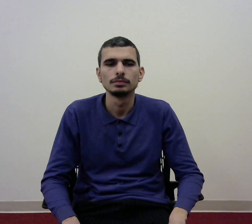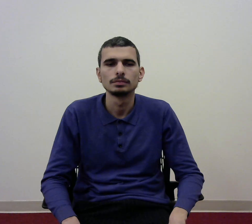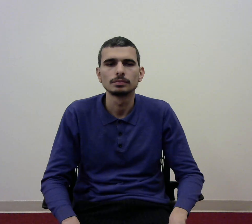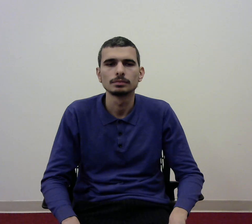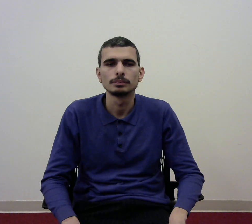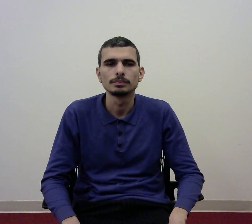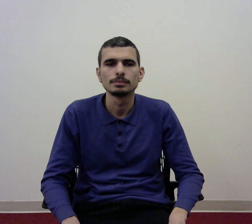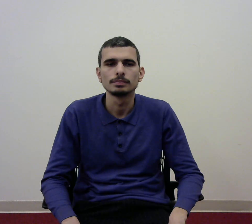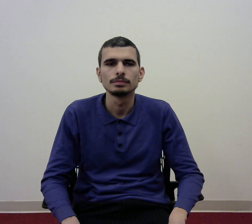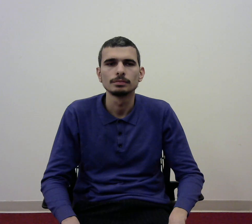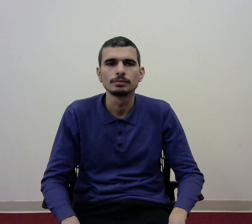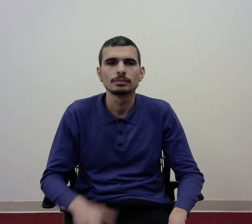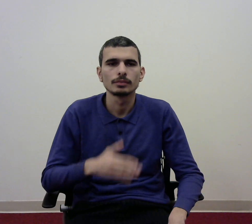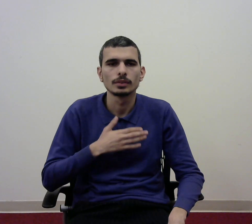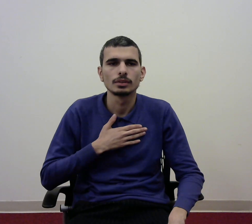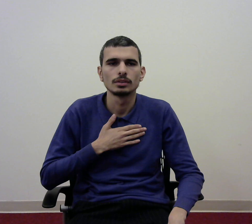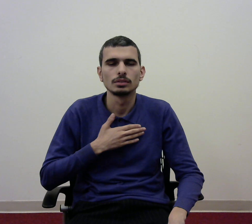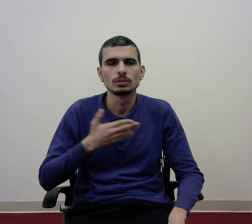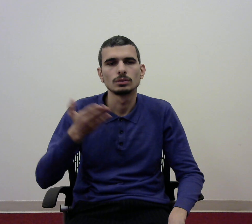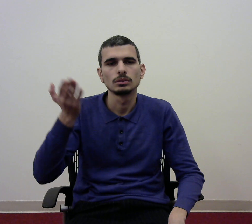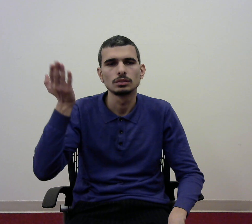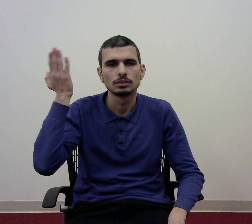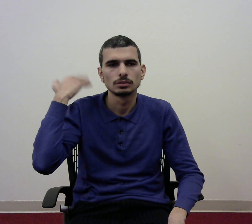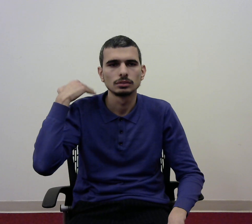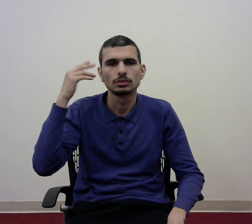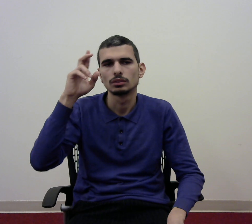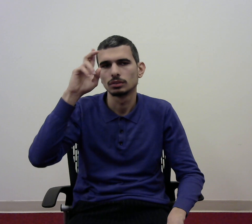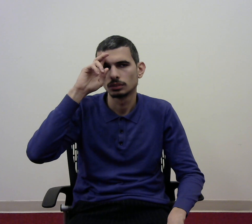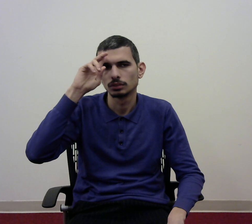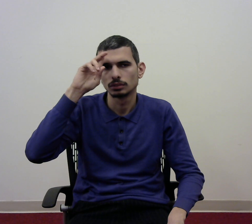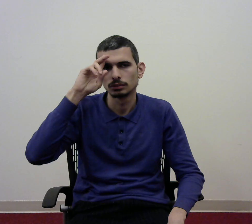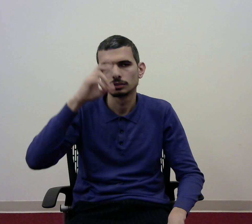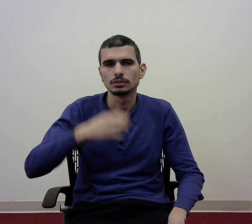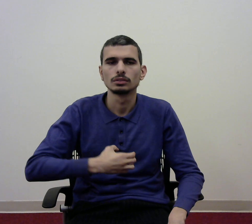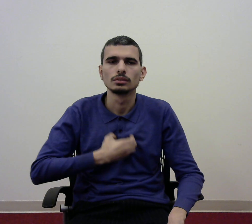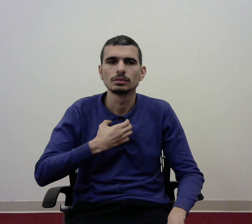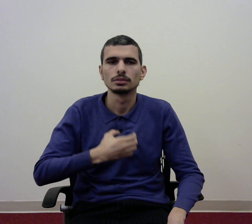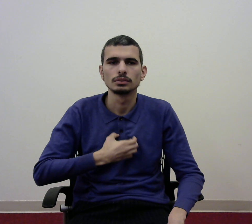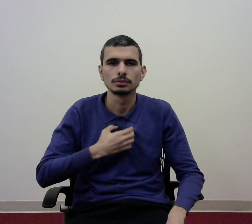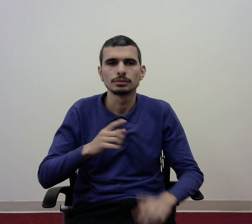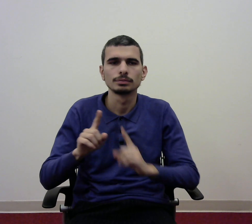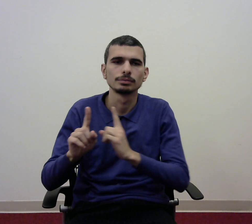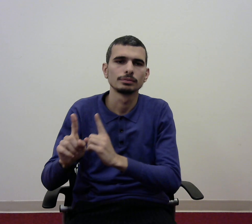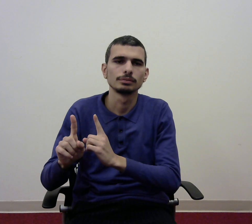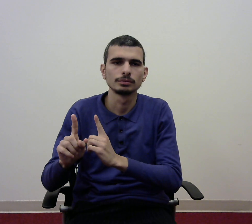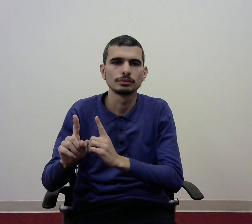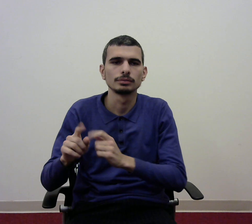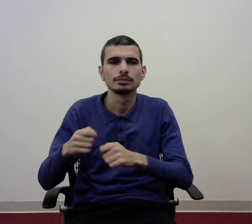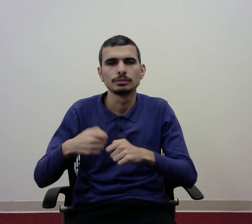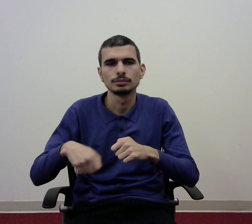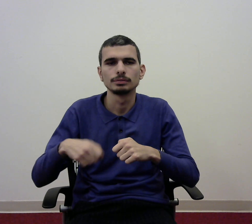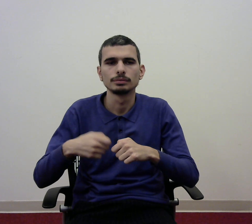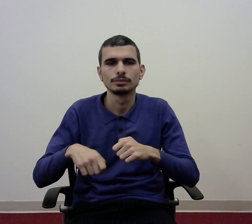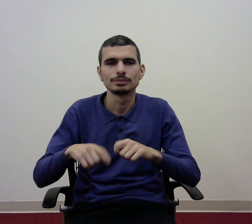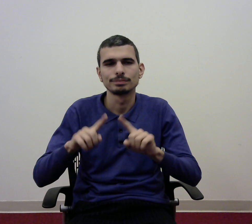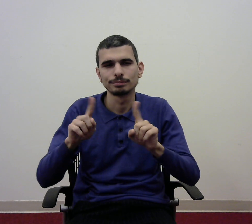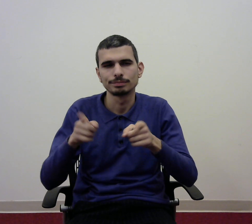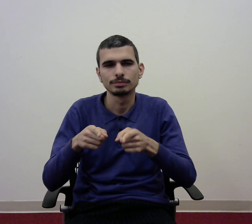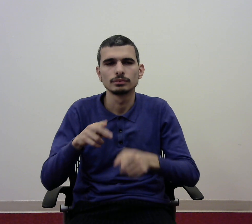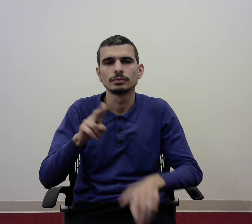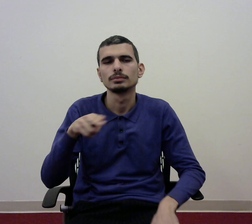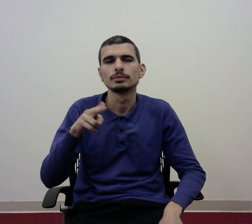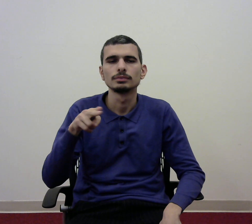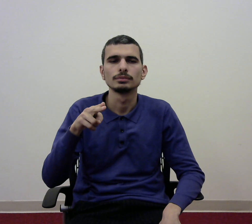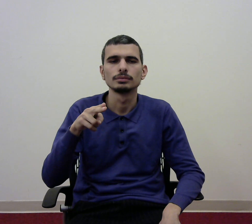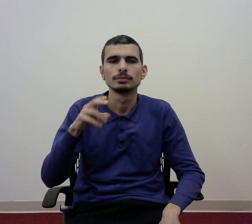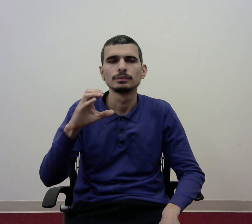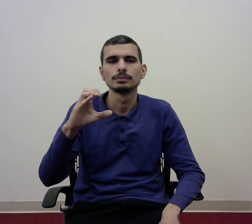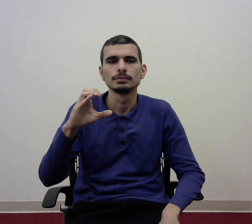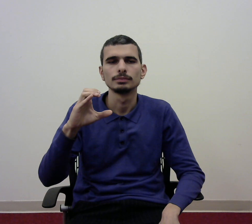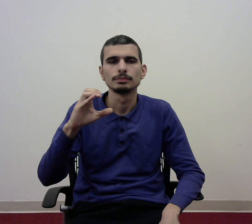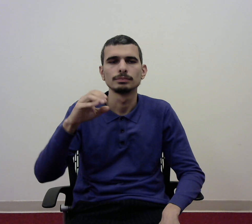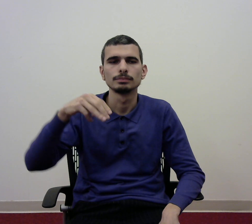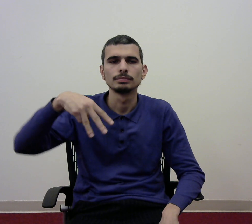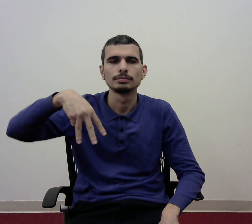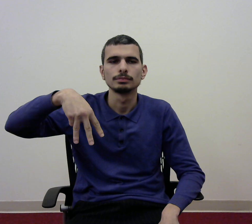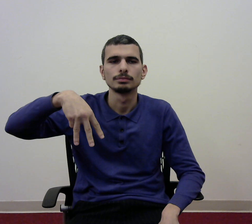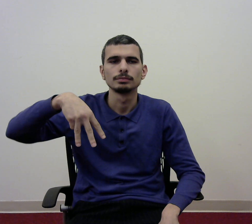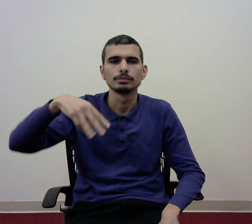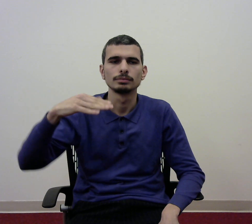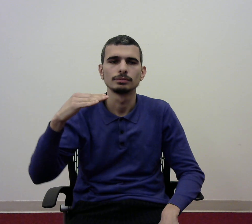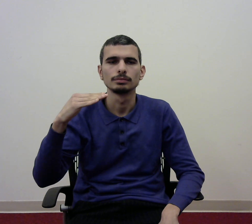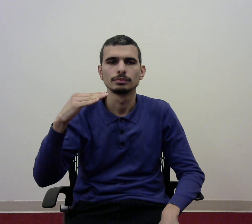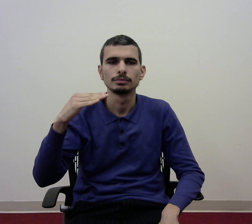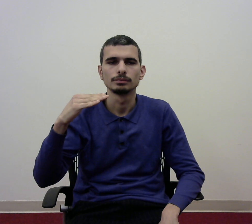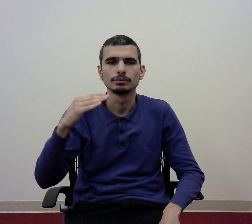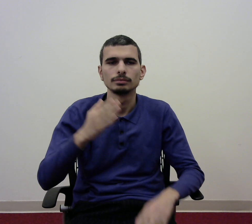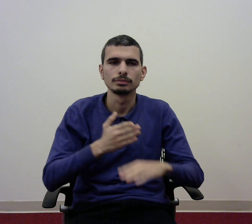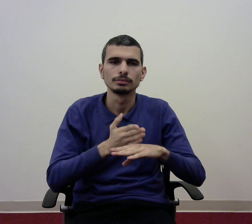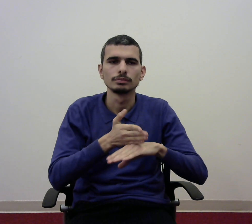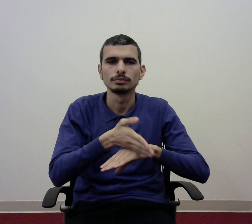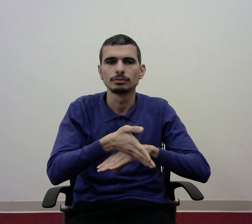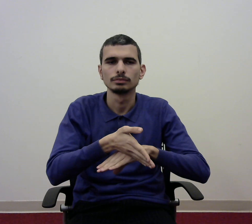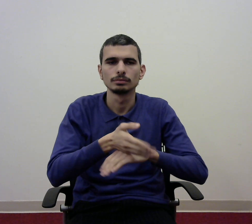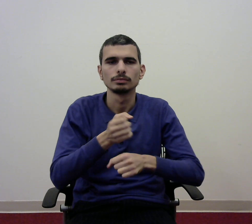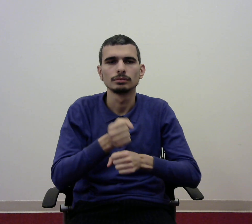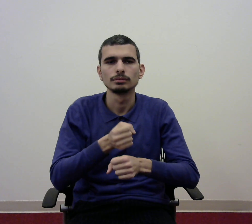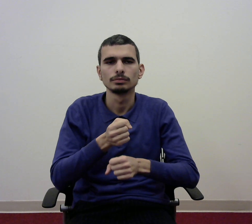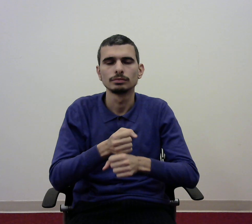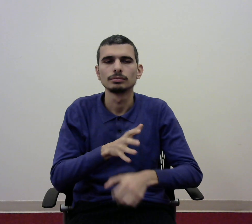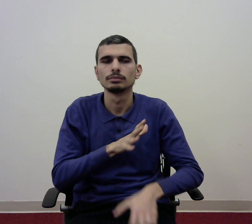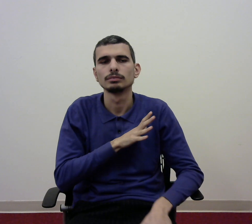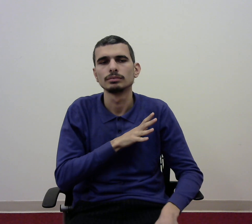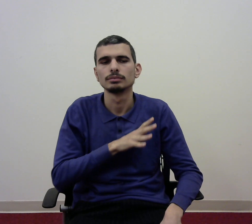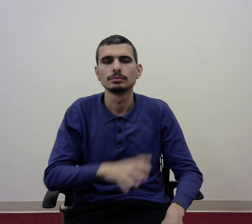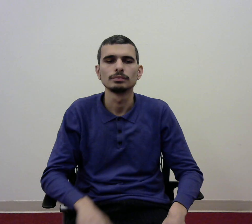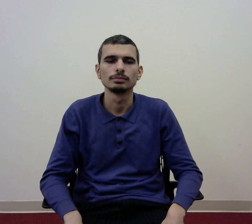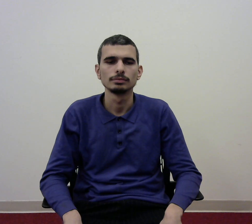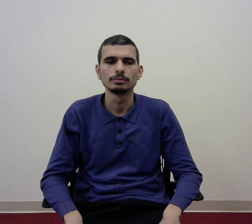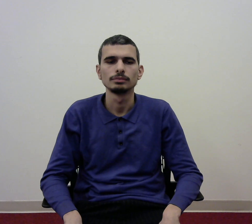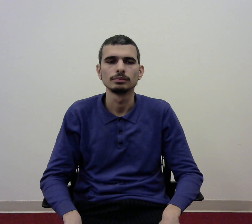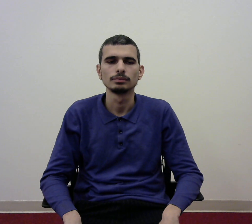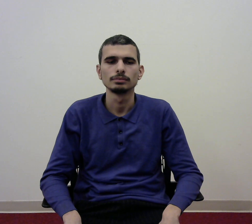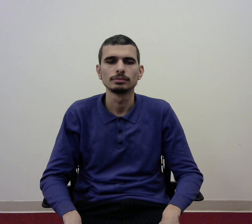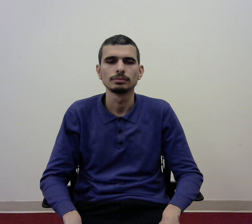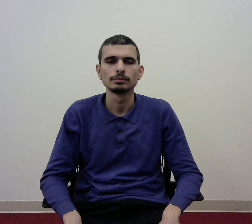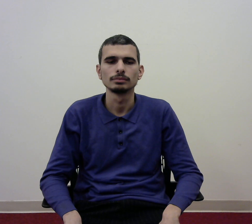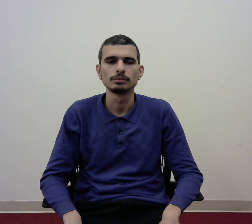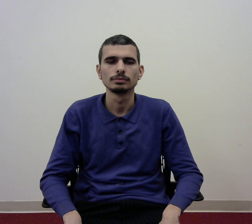Mən əvvəl Dövlət Sosial Müdafiə Fonduna (DSMF) müraciət etmişəm